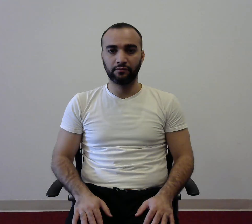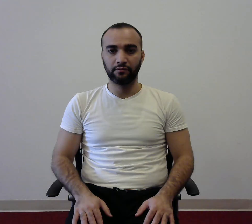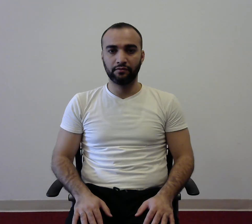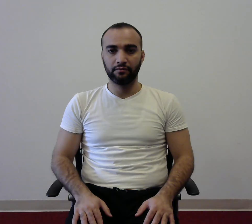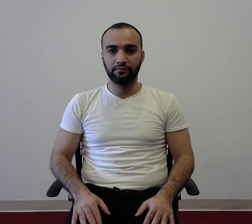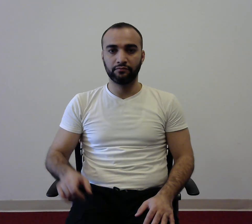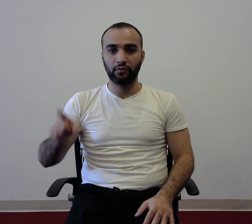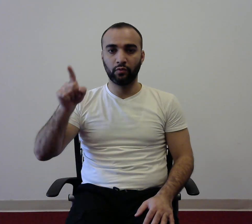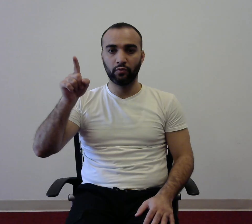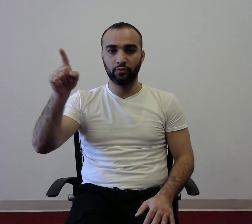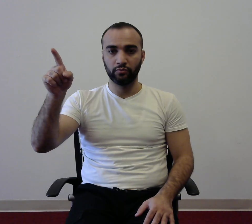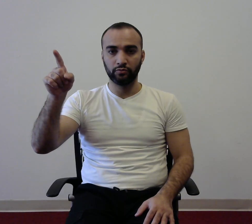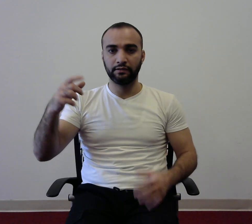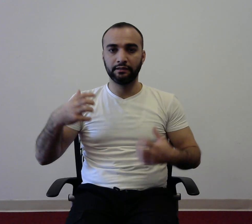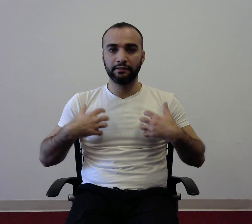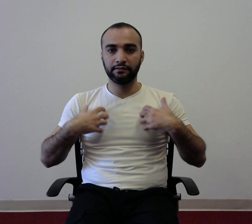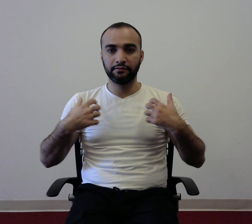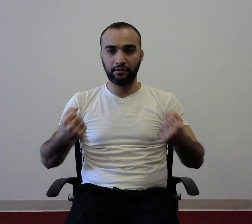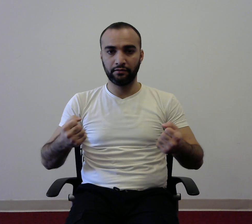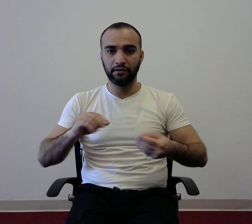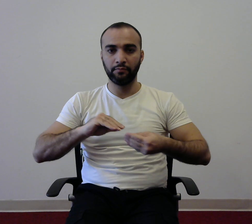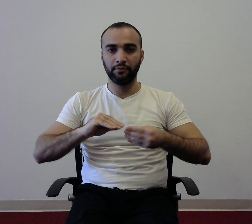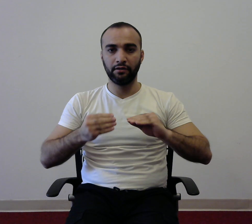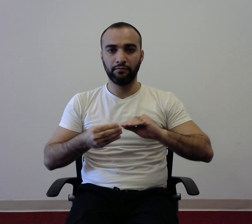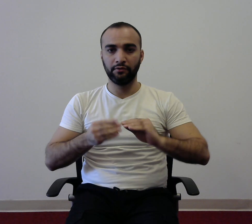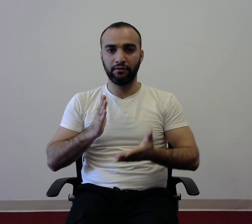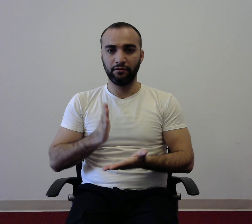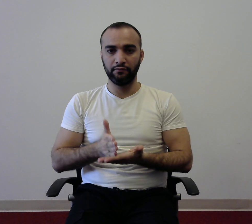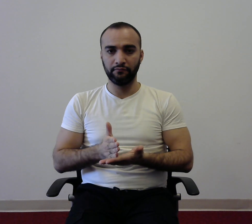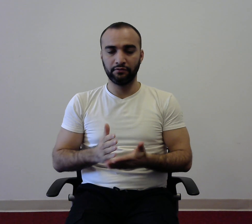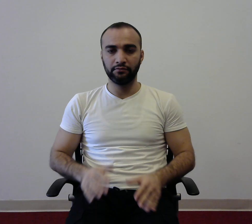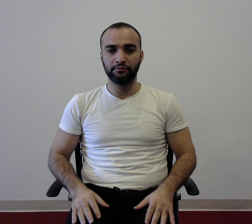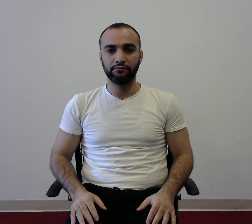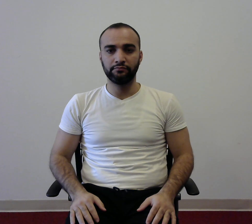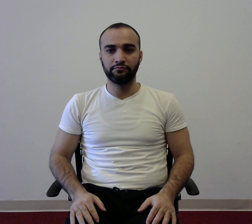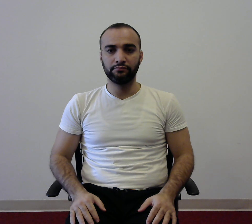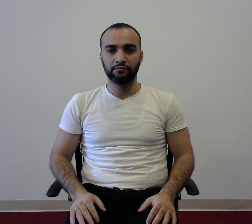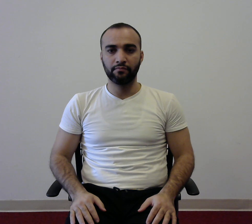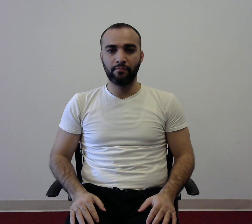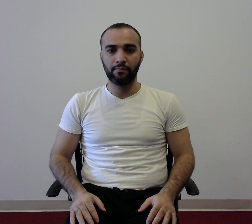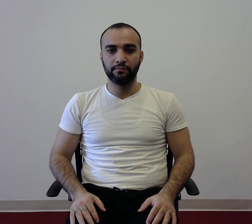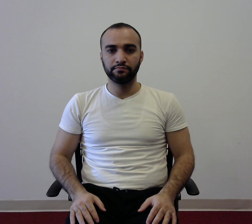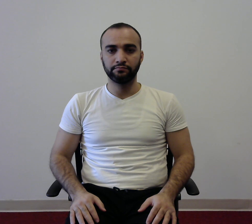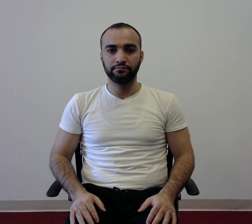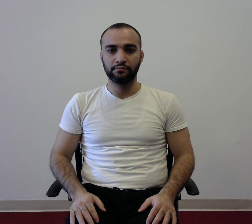Onun sağlamlıq problemi var